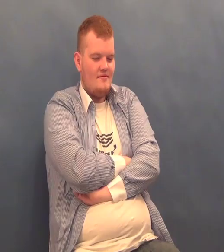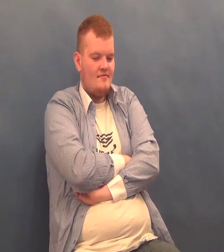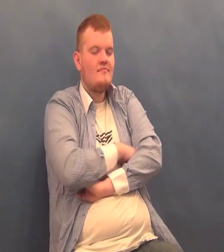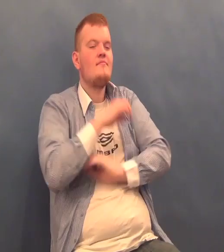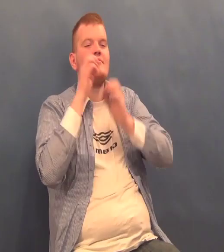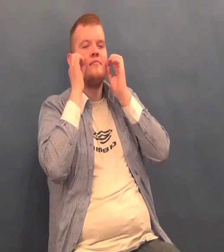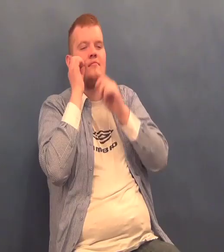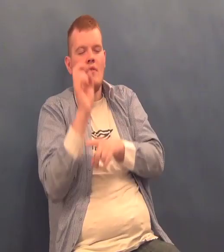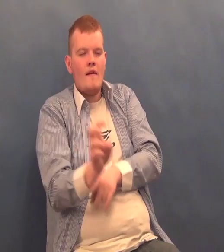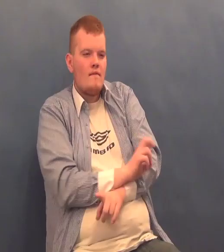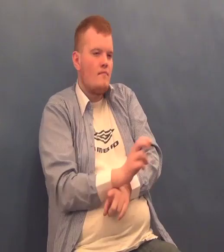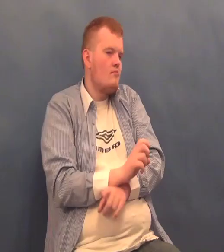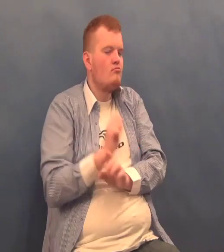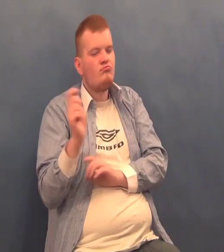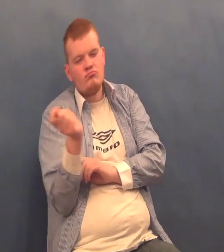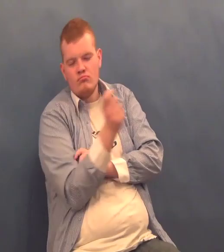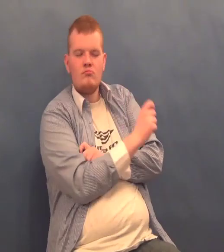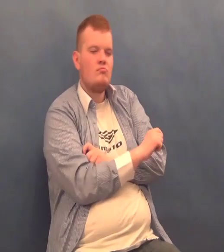Kot myśli, zastanawia się, chodzi, chodzi.